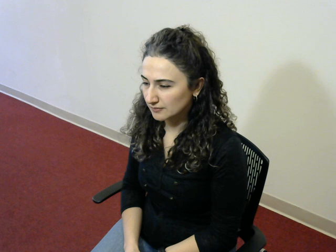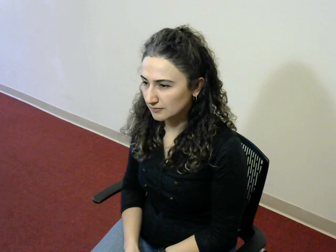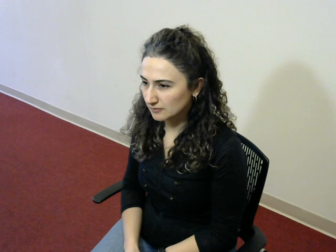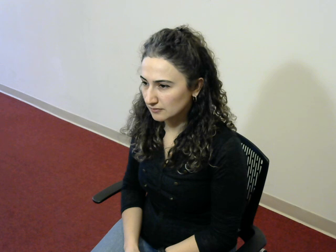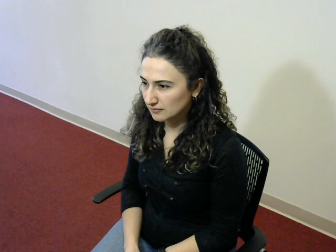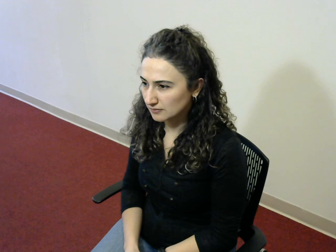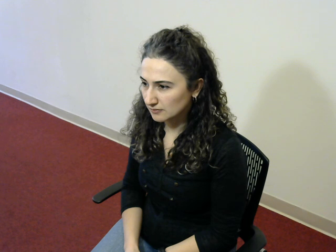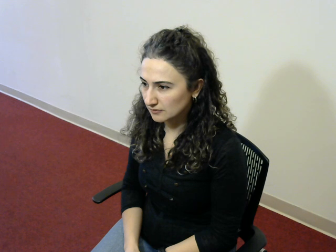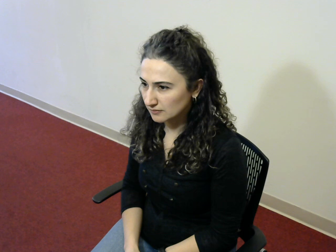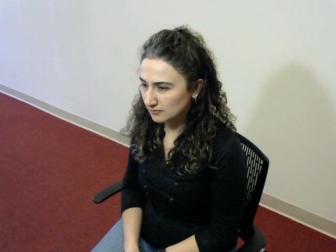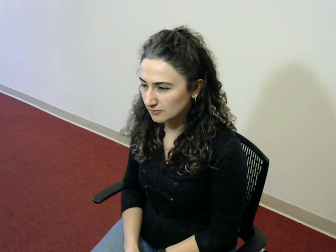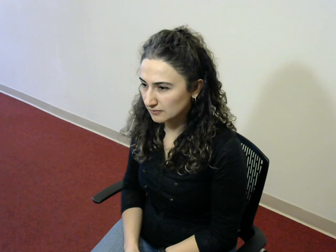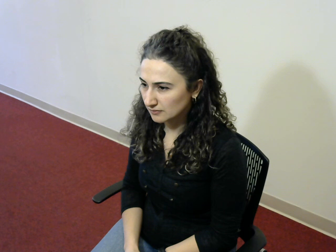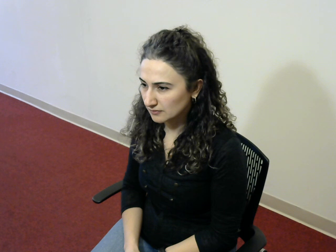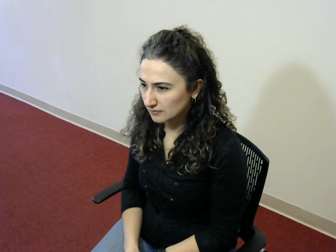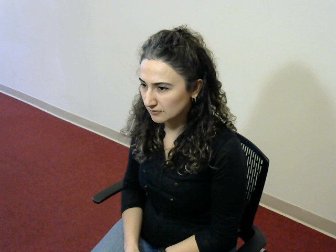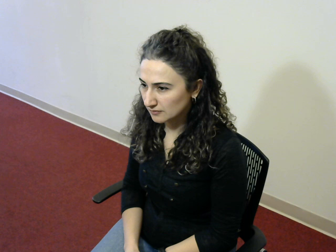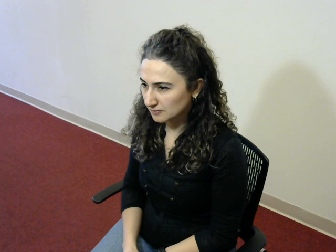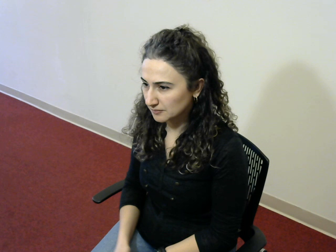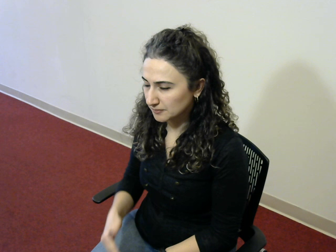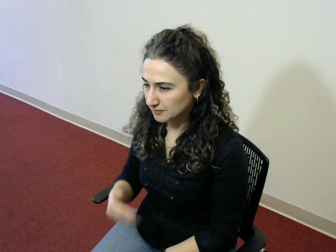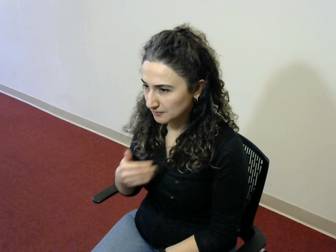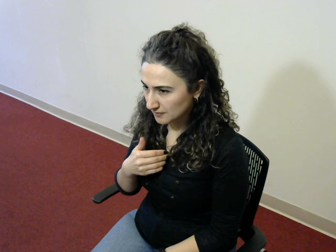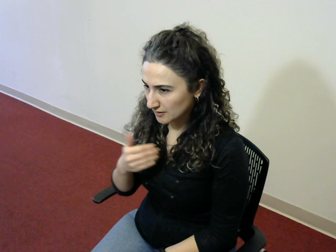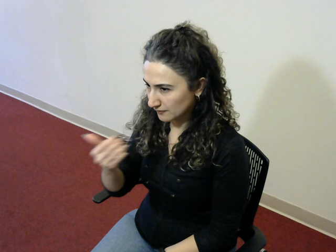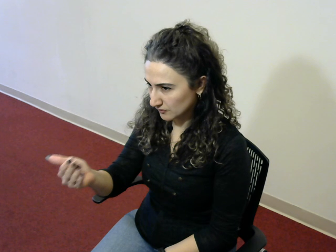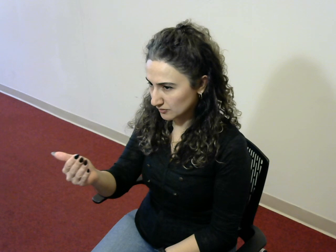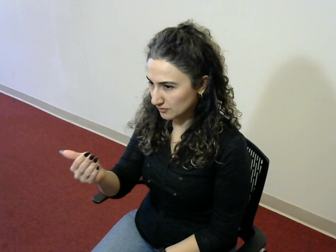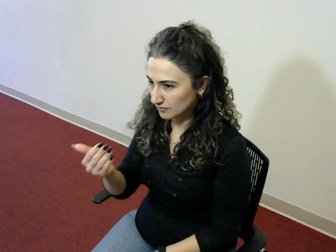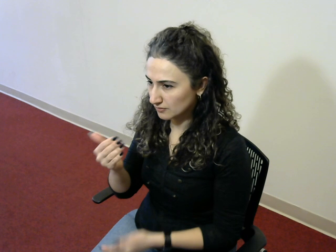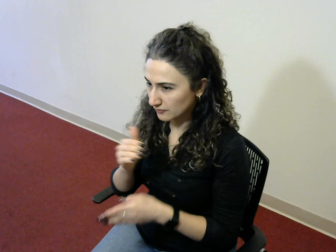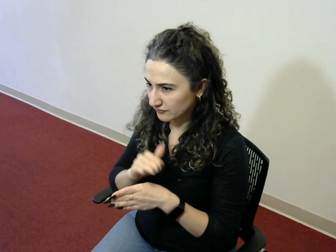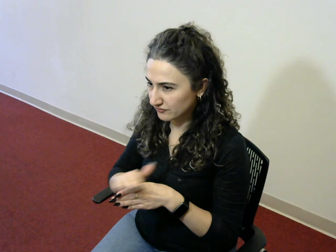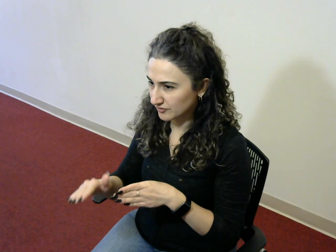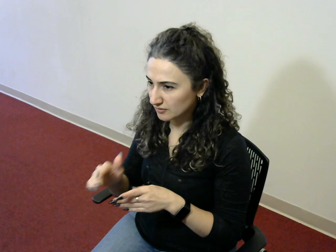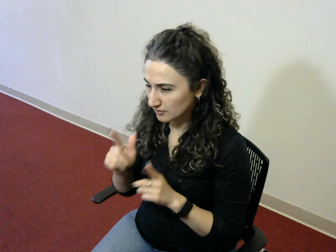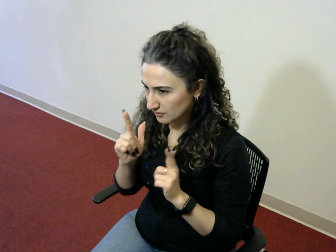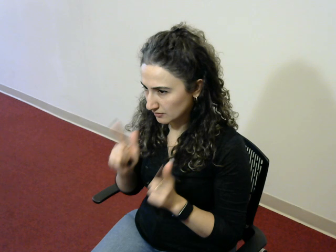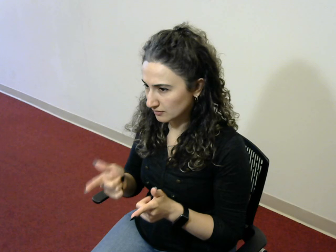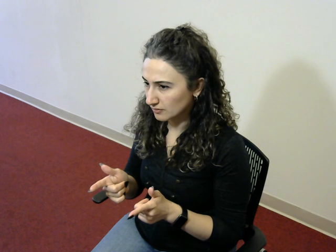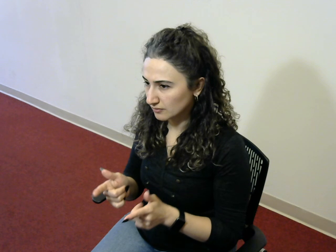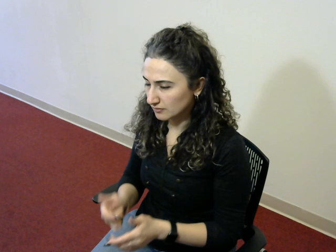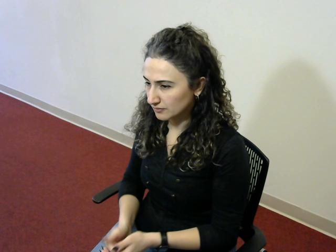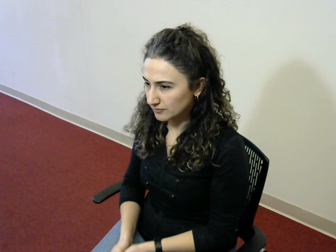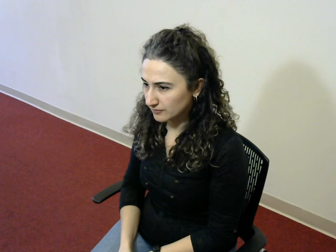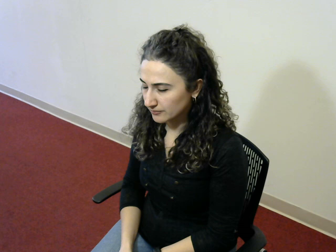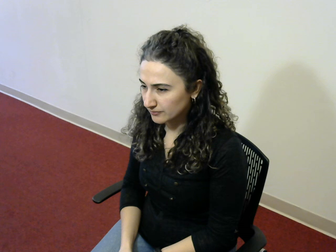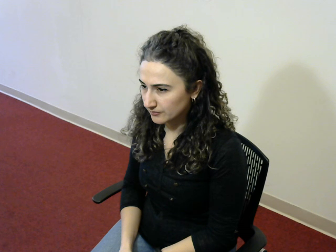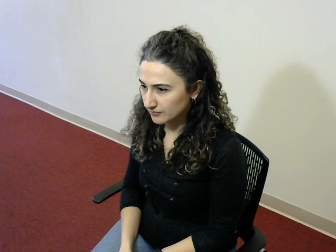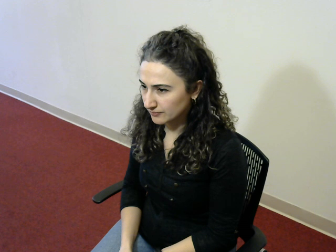Mən sizinlə tamamilə razıyam